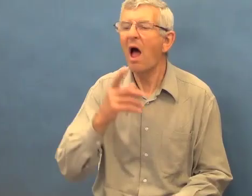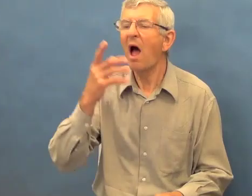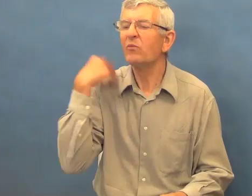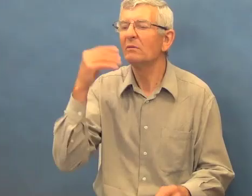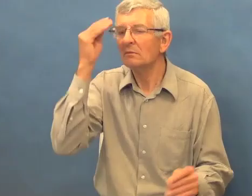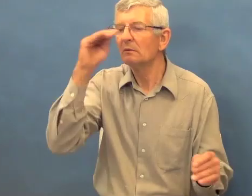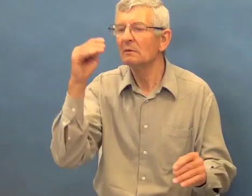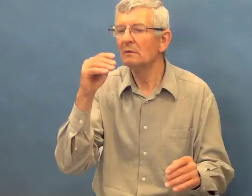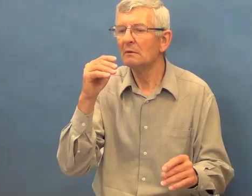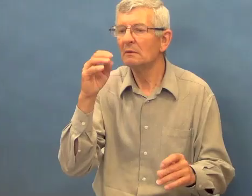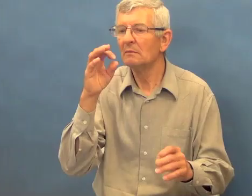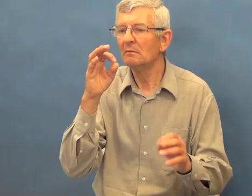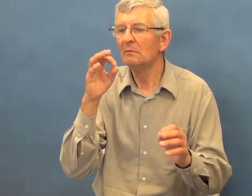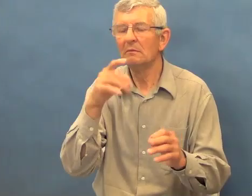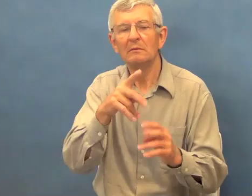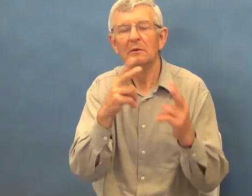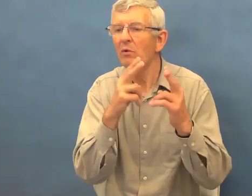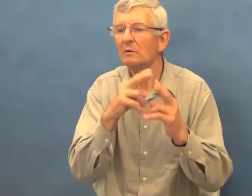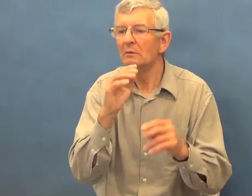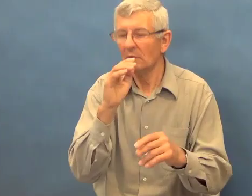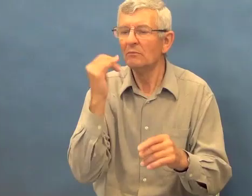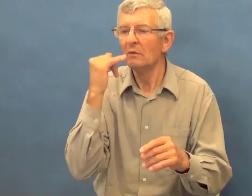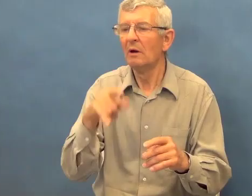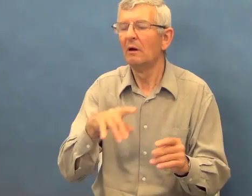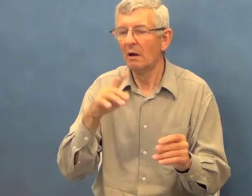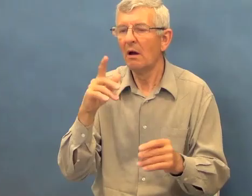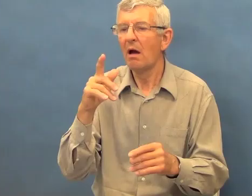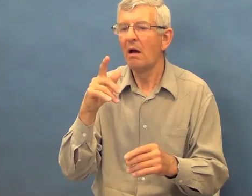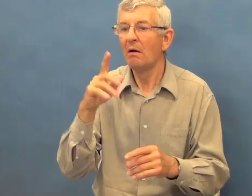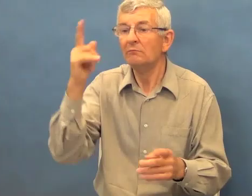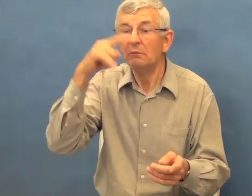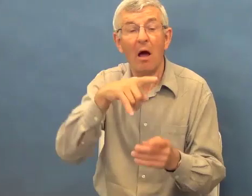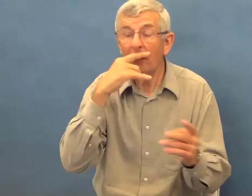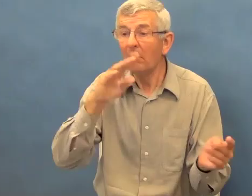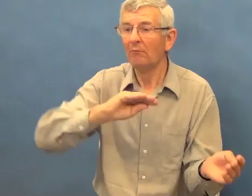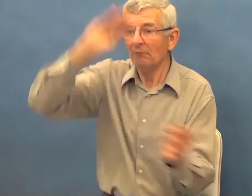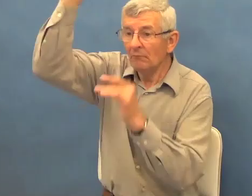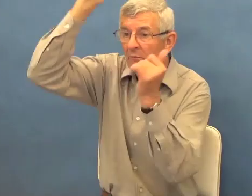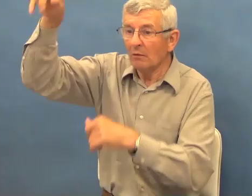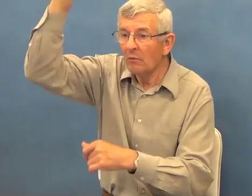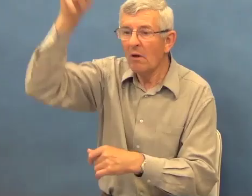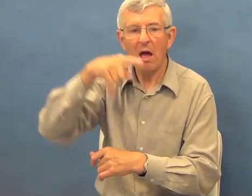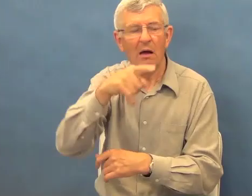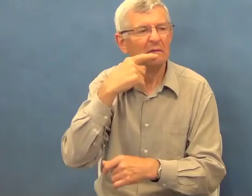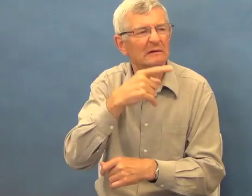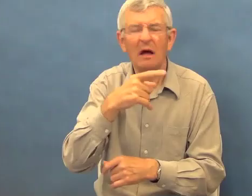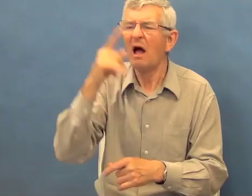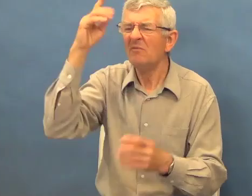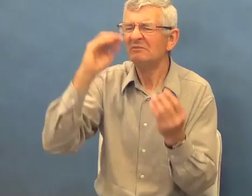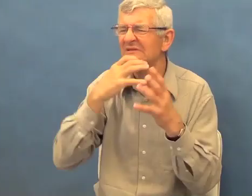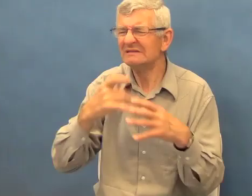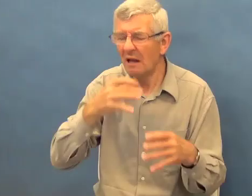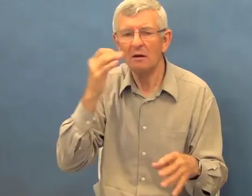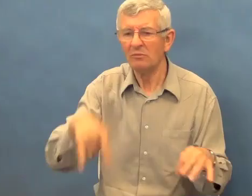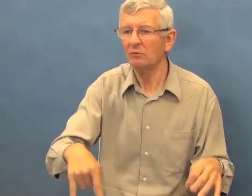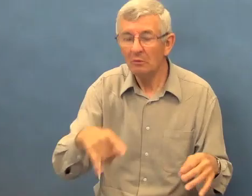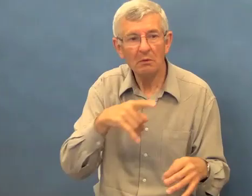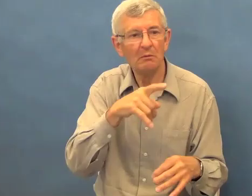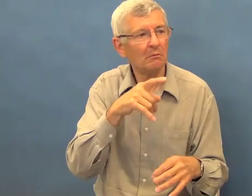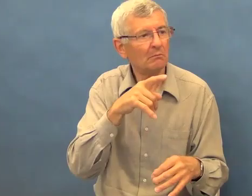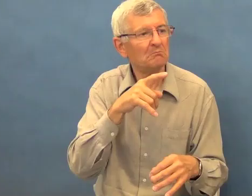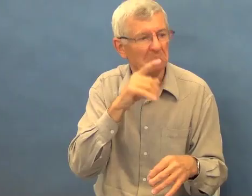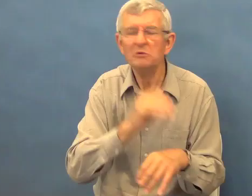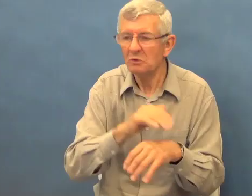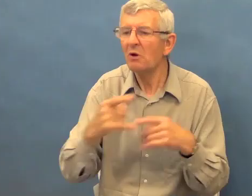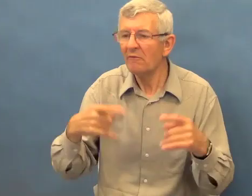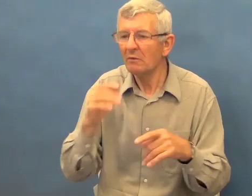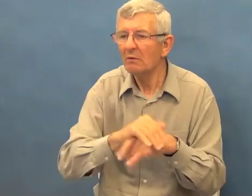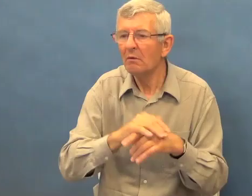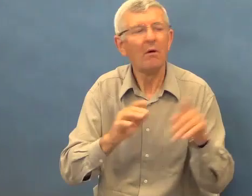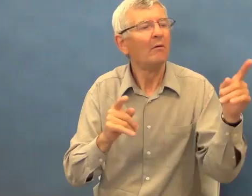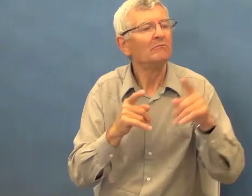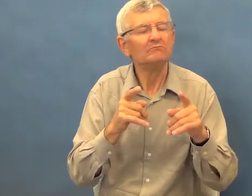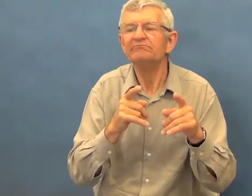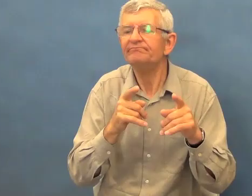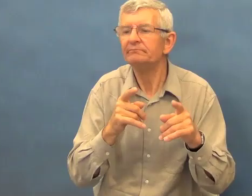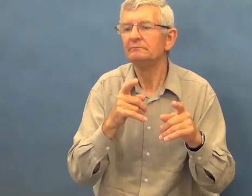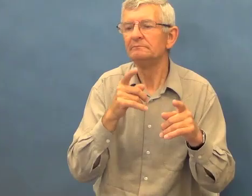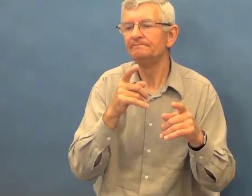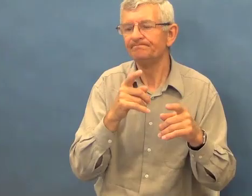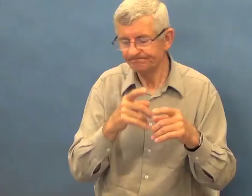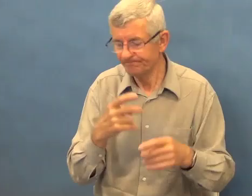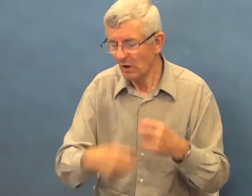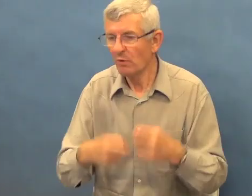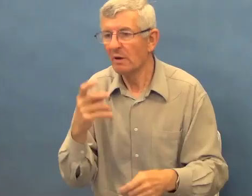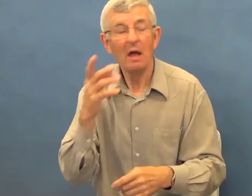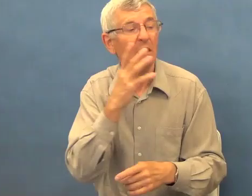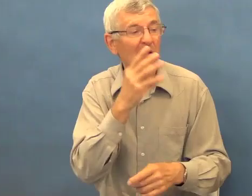Był kontakt telefoniczny, żeby to miejsce przenieść na górę na stałe, ale na górze jest mało miejsca, więc lepiej jest tutaj i była zgoda, a teraz jest problem.